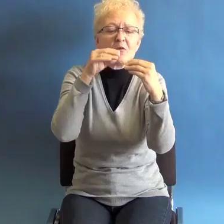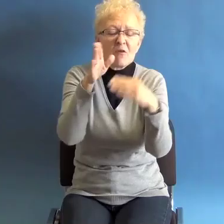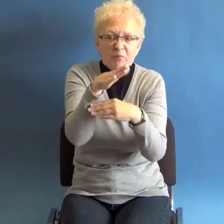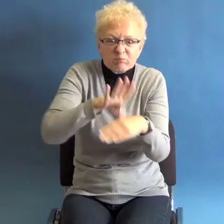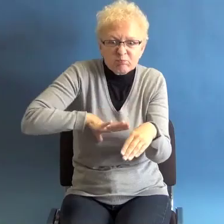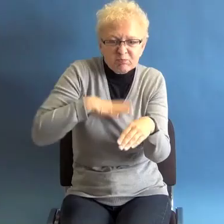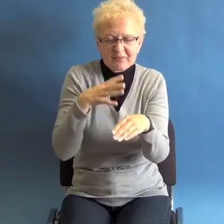Ryba się denerwuje.